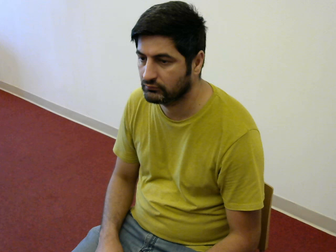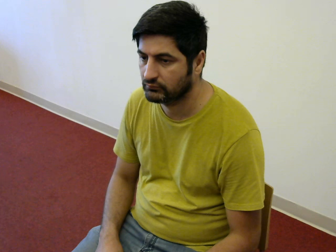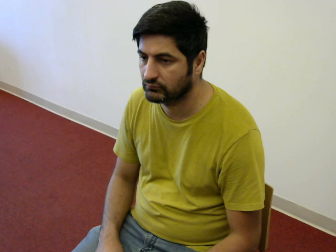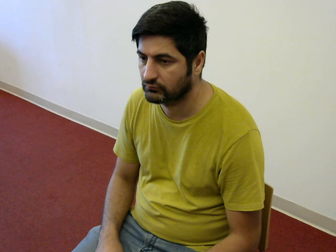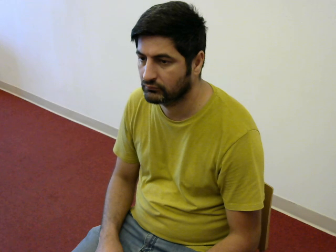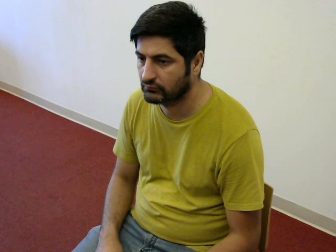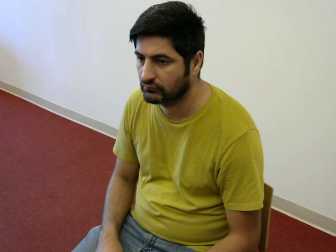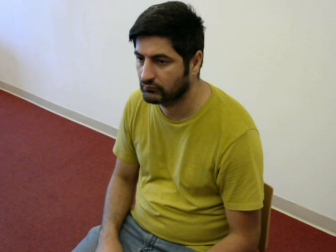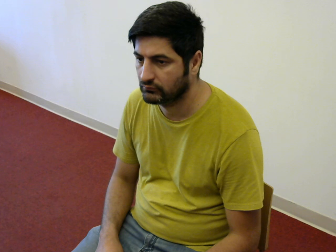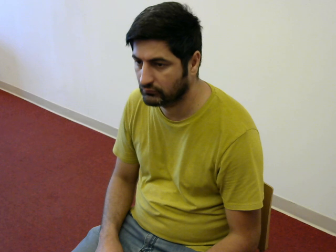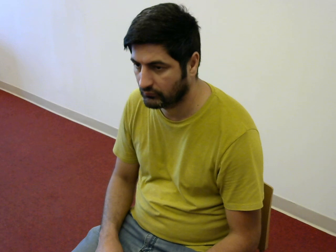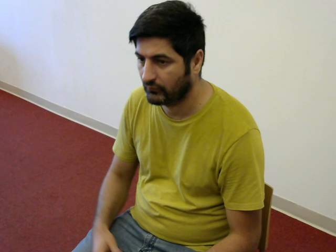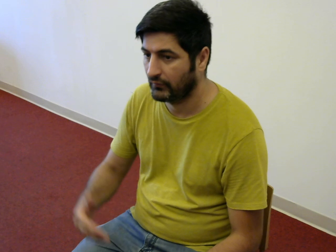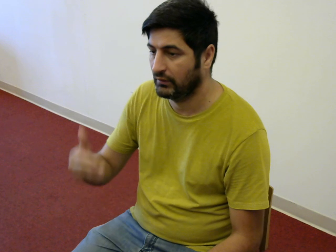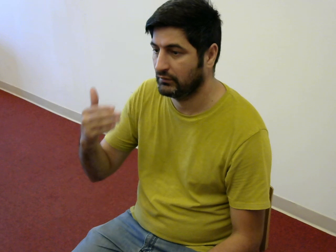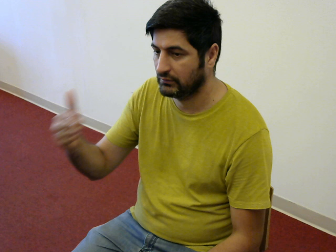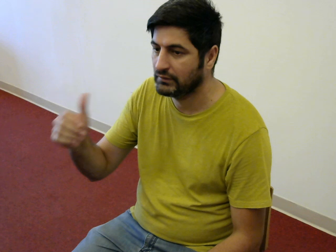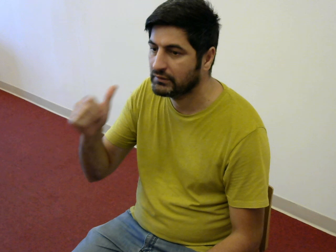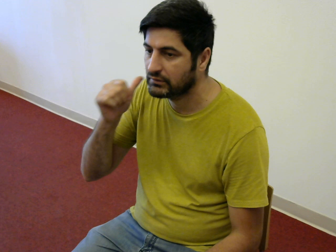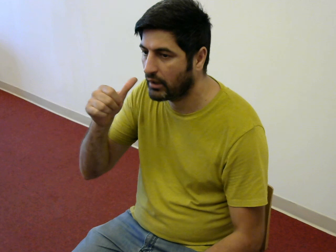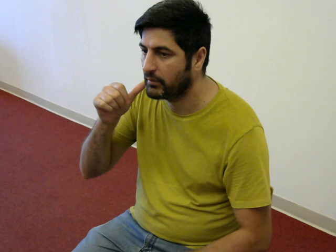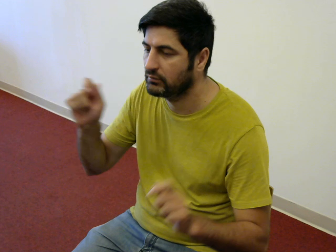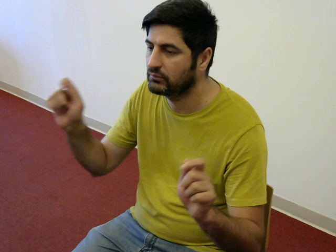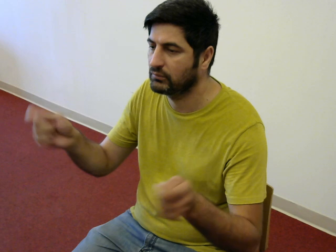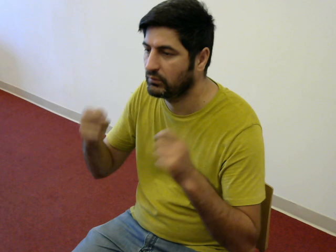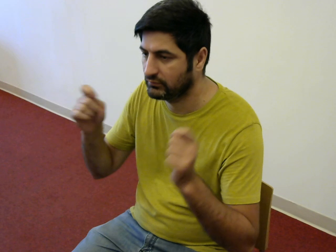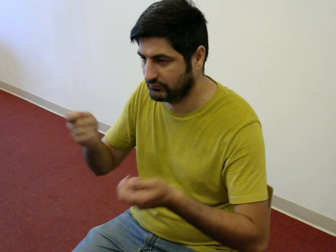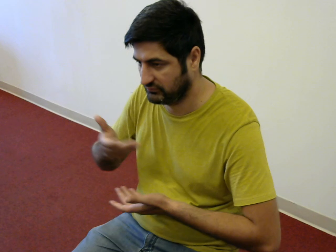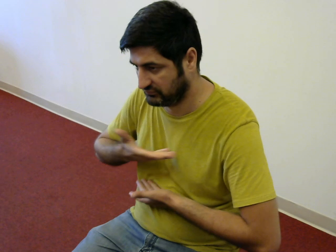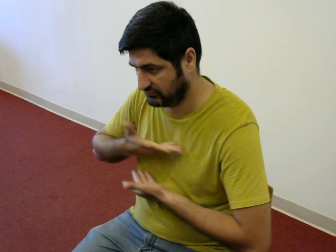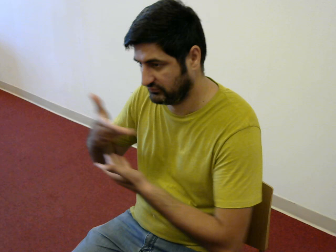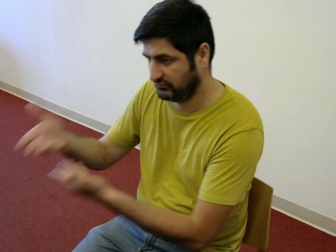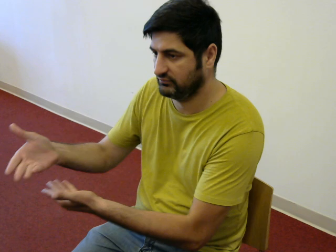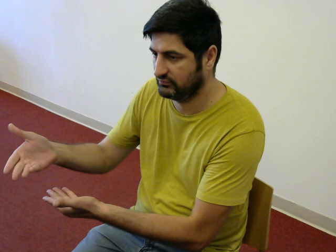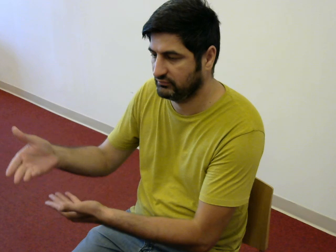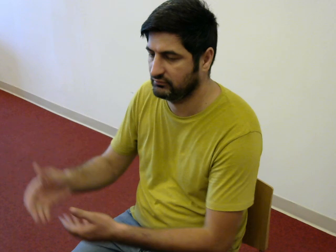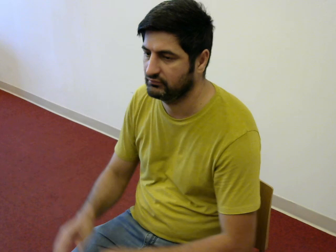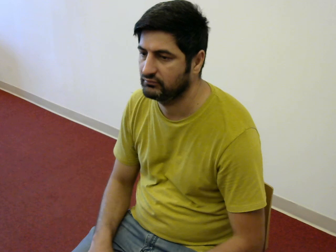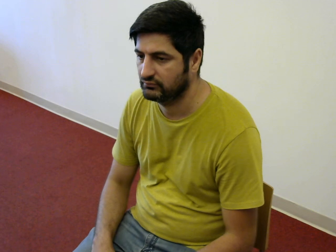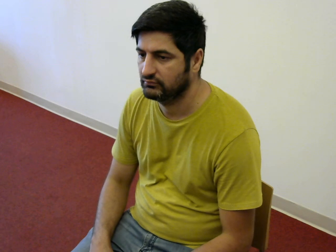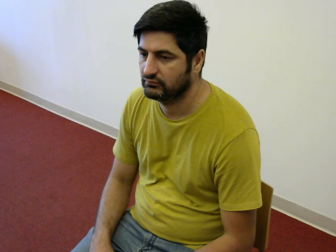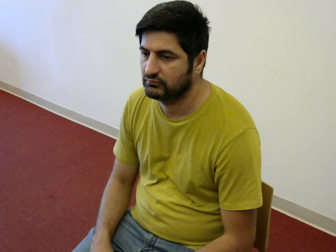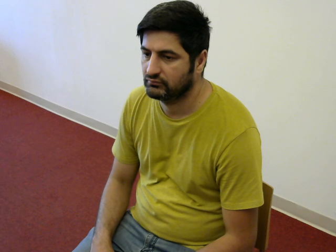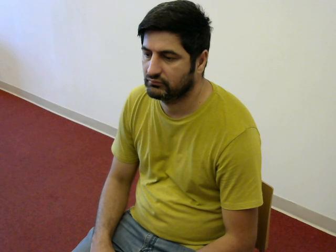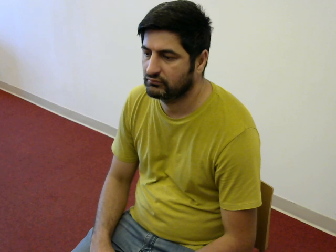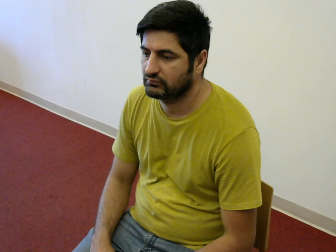Bizi sabah toya çağırıblar